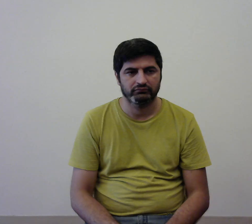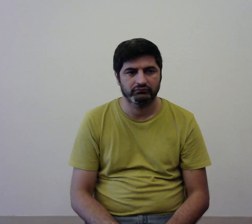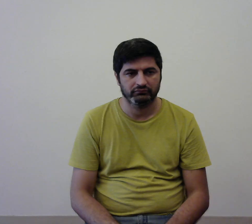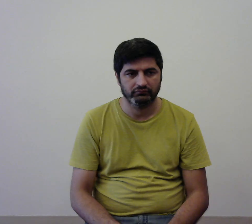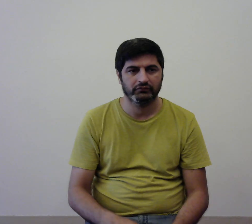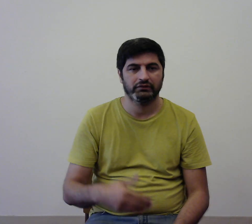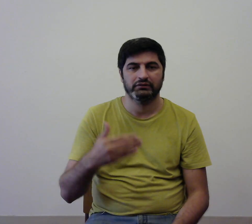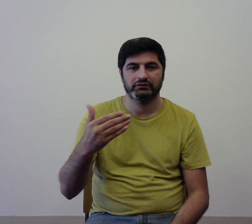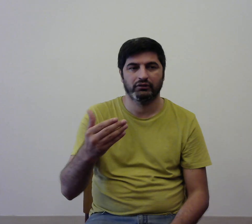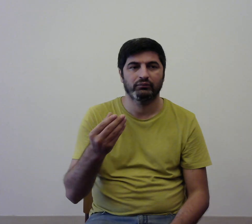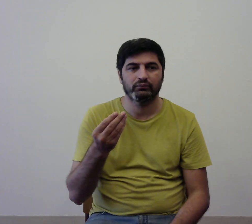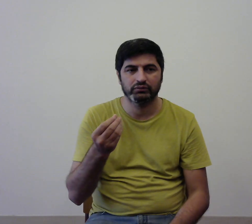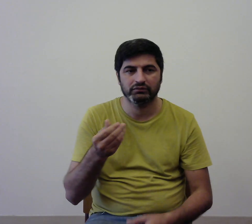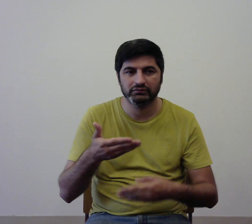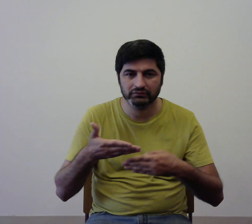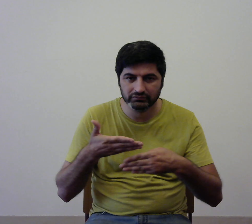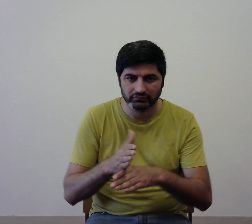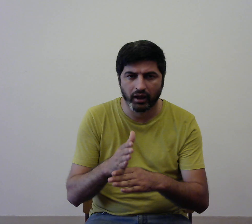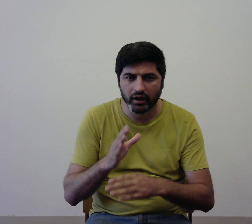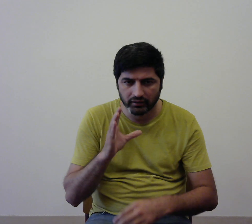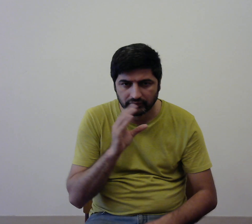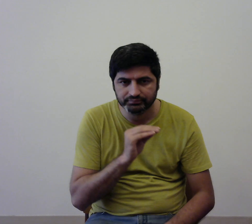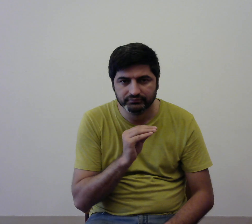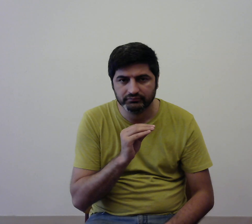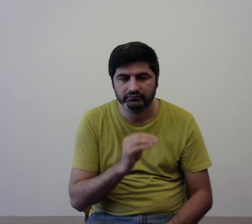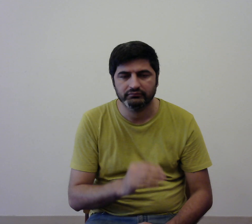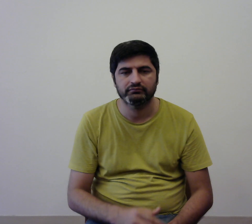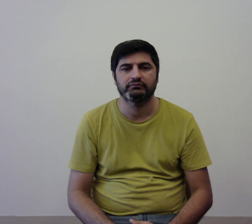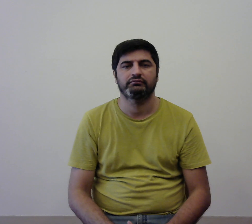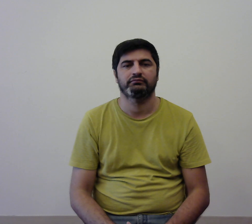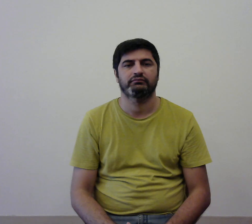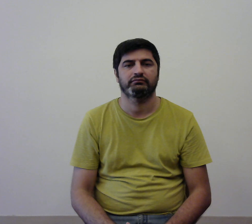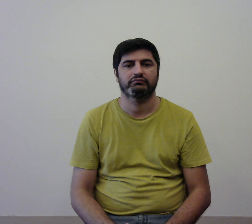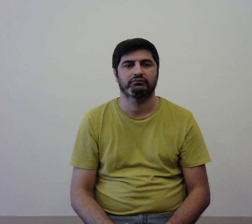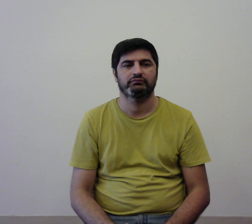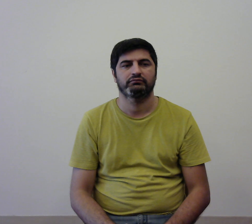Siz pulu xırdalaya bilərsinizmi?